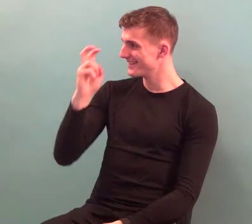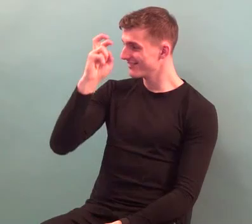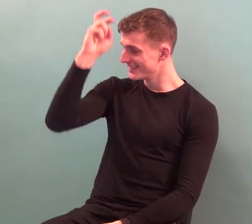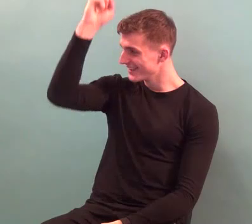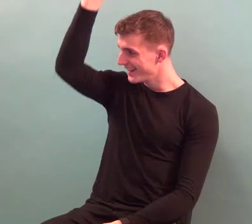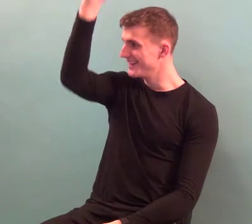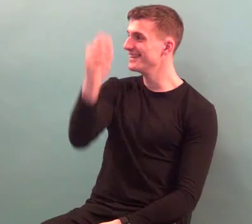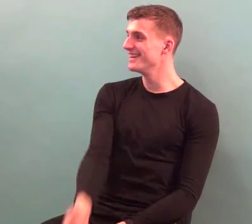Winda.